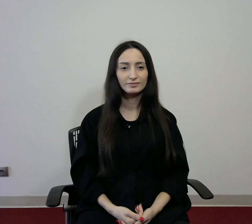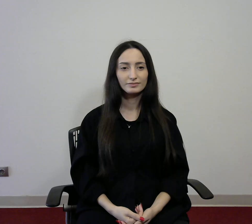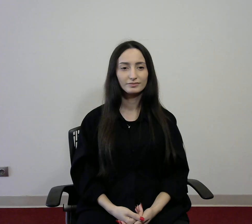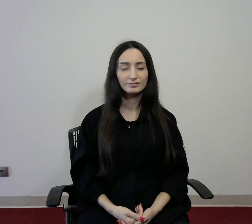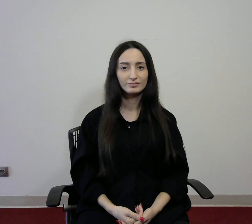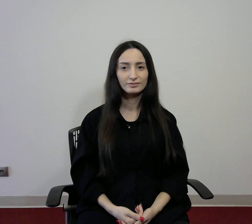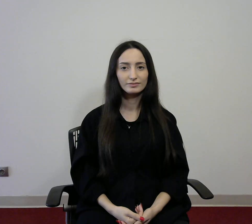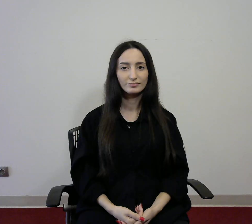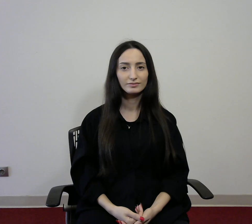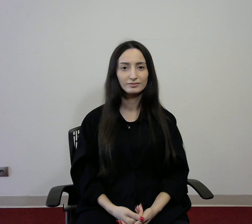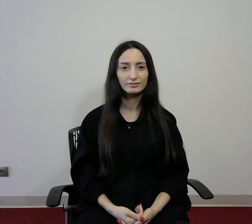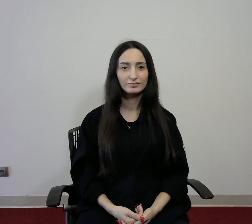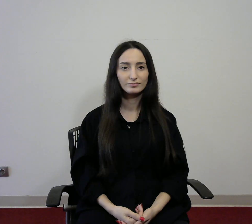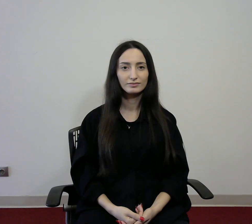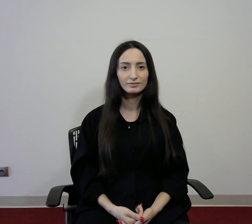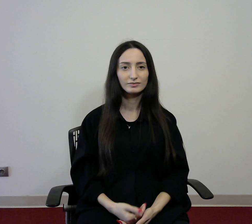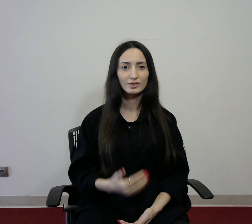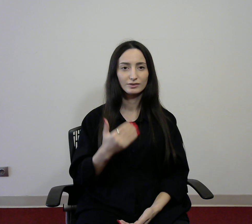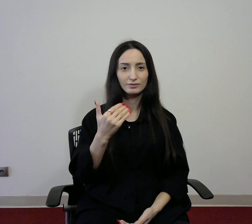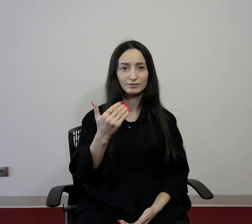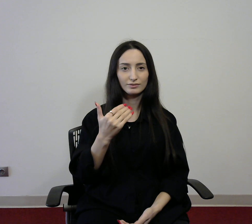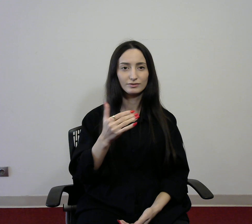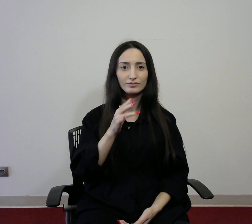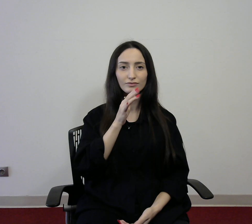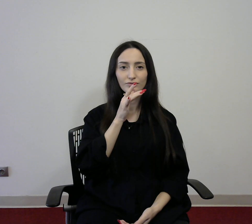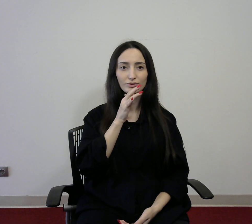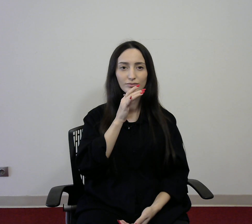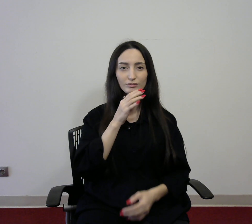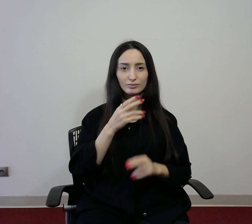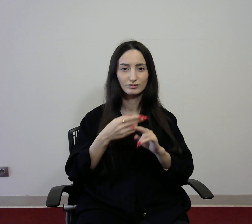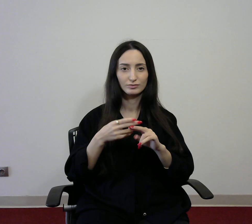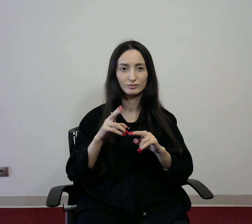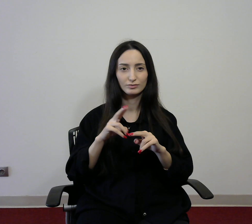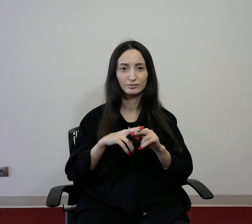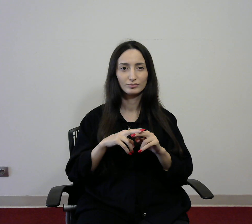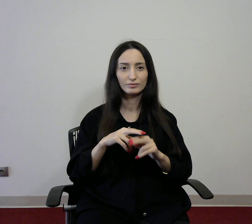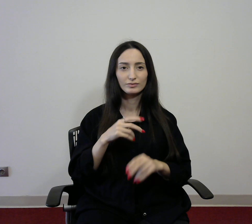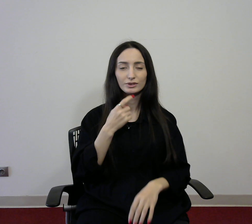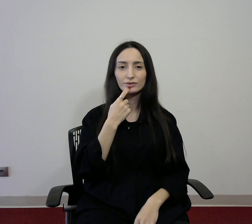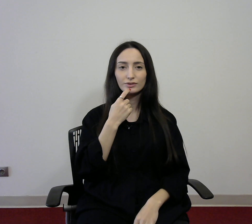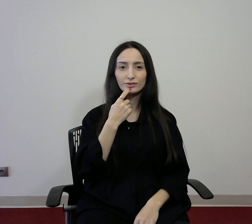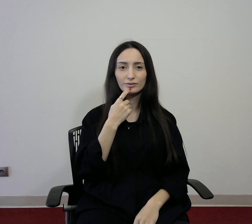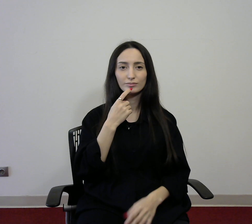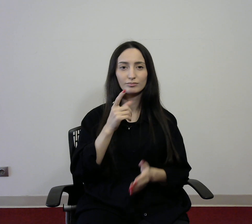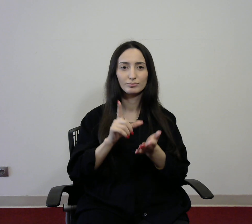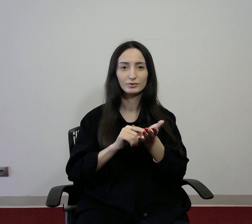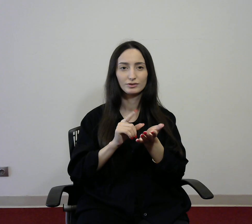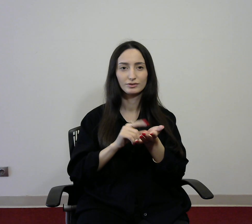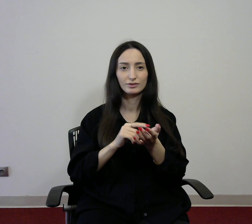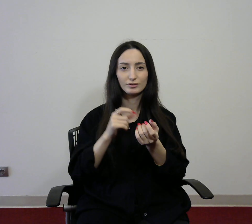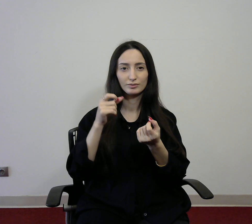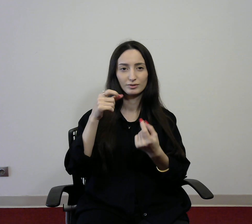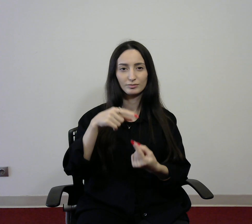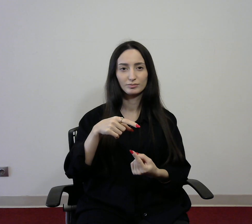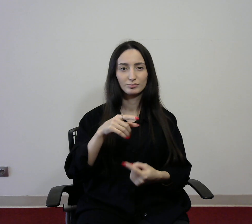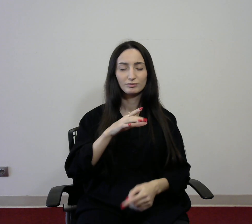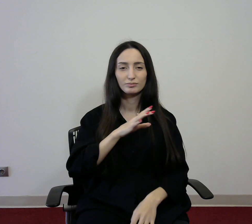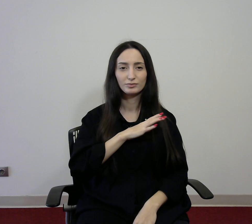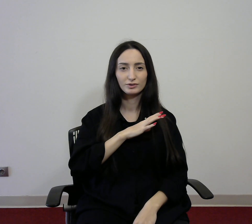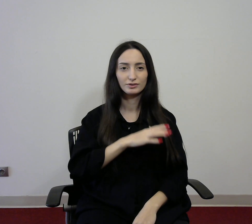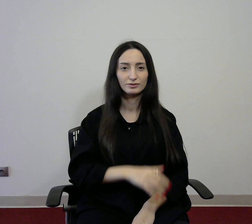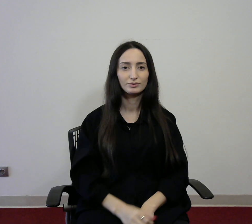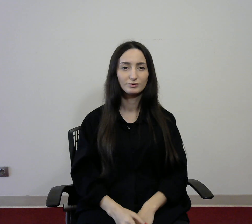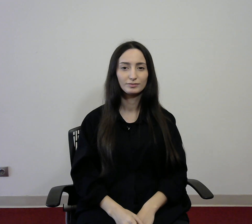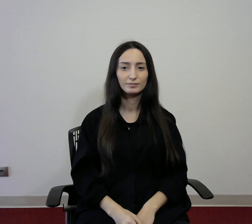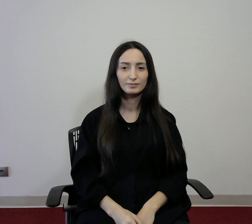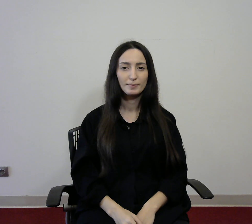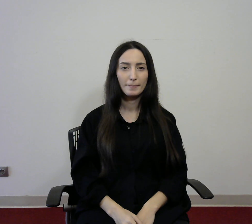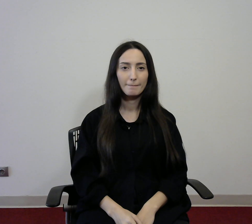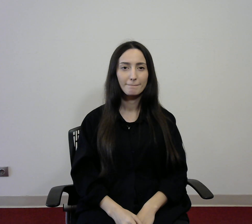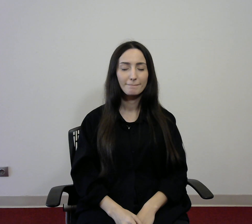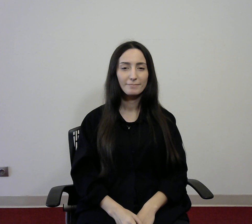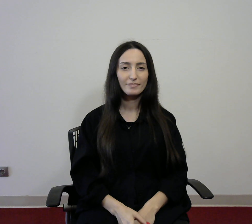Sizə yaşa görə əmək pensiyası təyin olunub